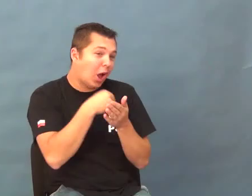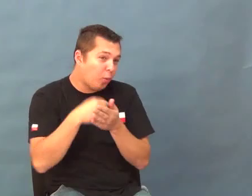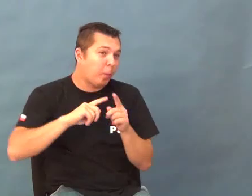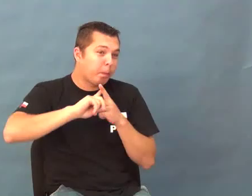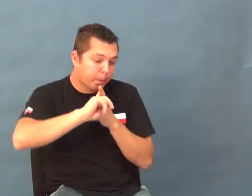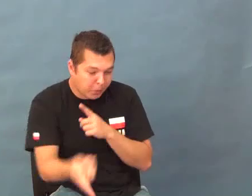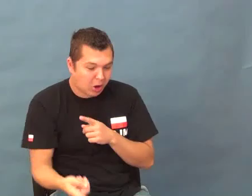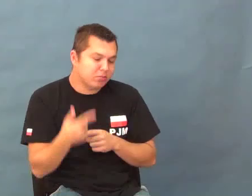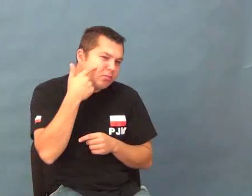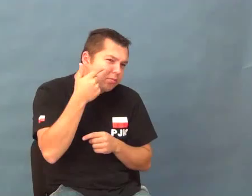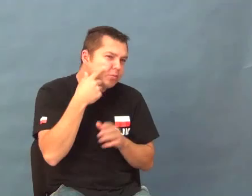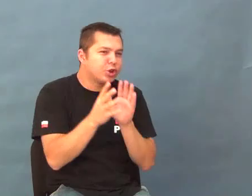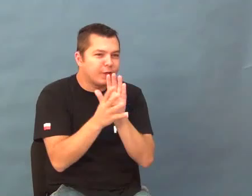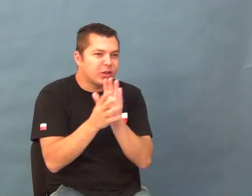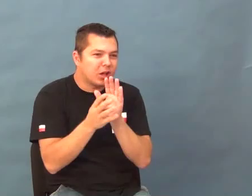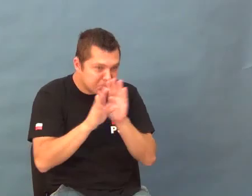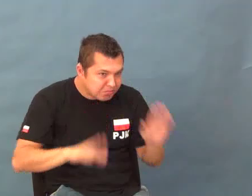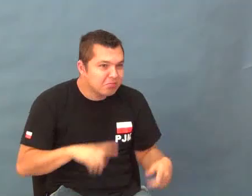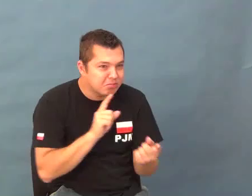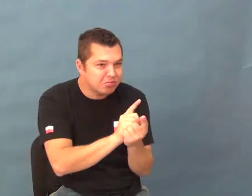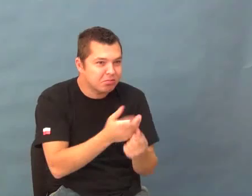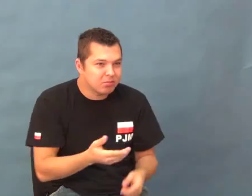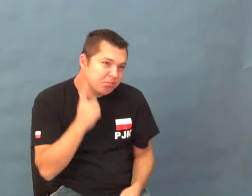Po zakupach, około dziewiętnastej, możemy się spotkać?